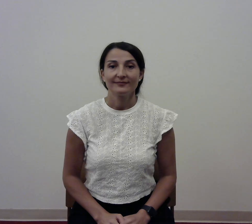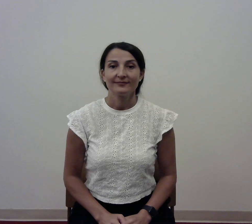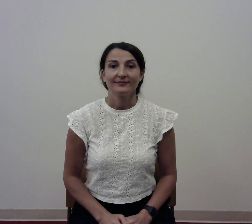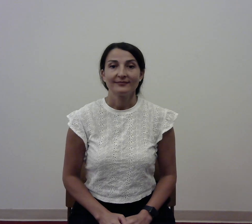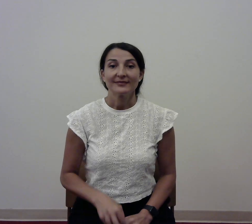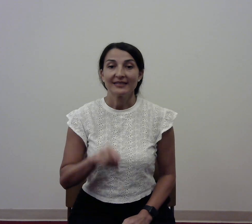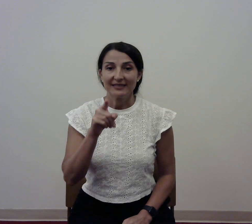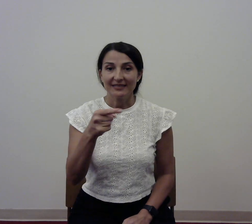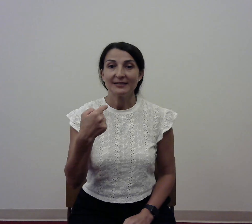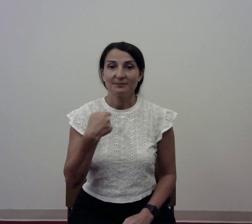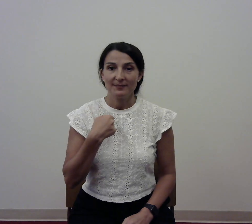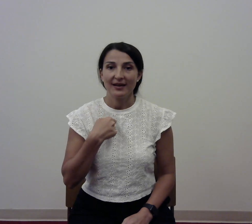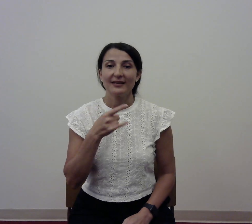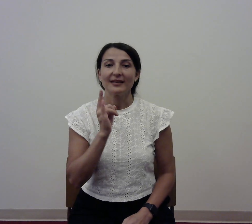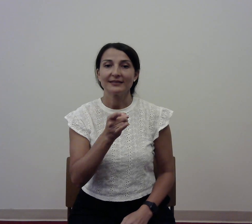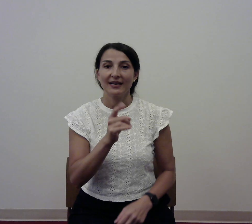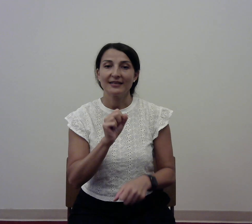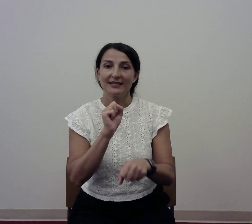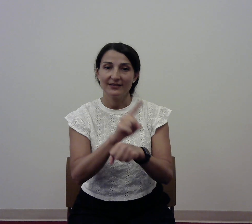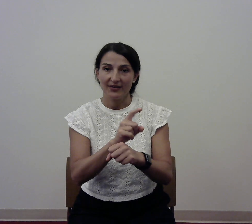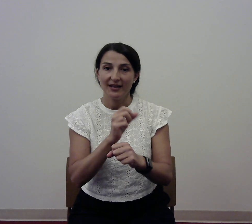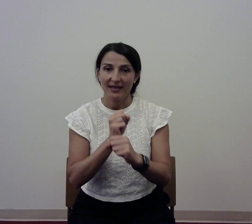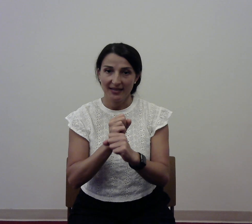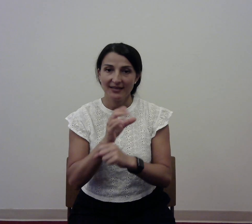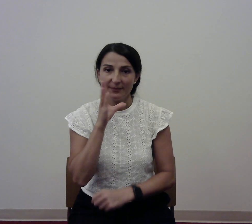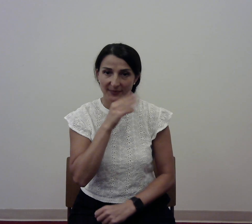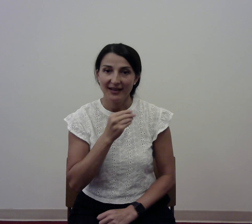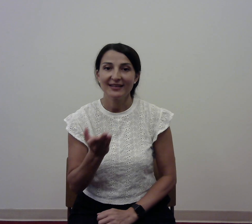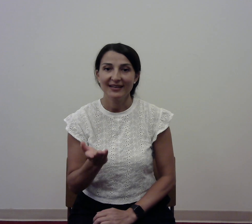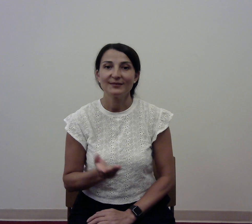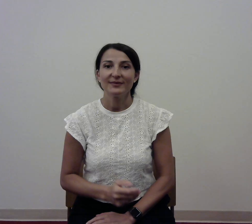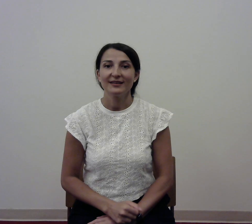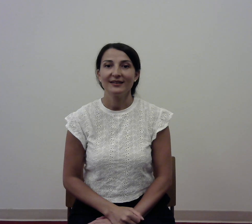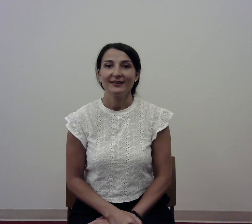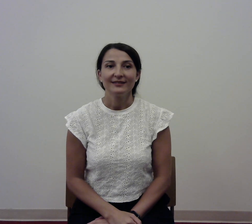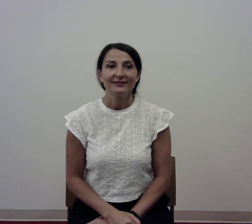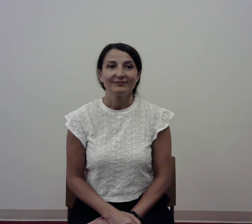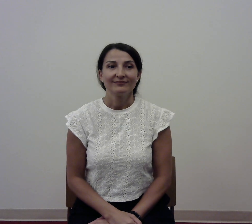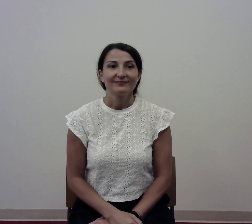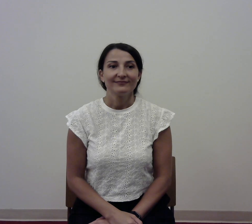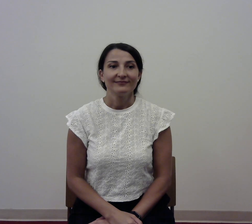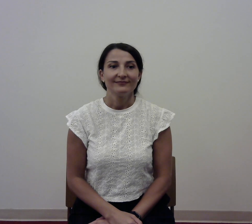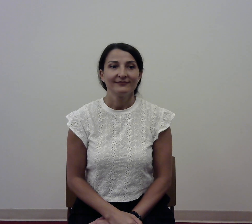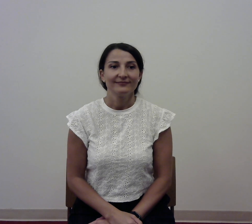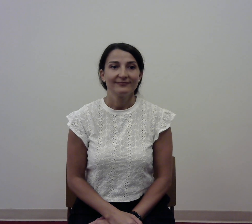Siz mənə taksi sifariş edə bilərsinizmi?